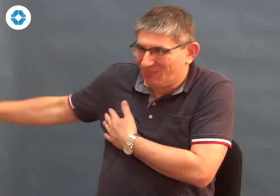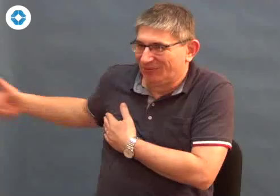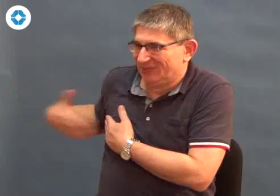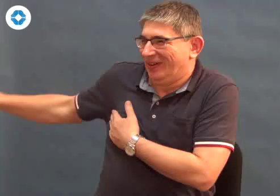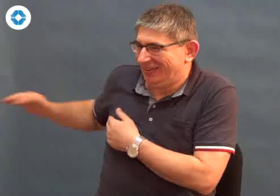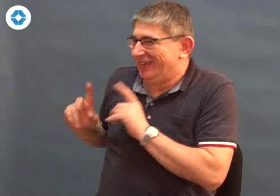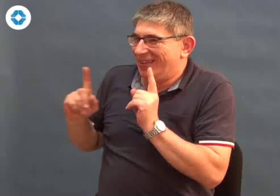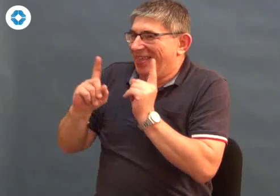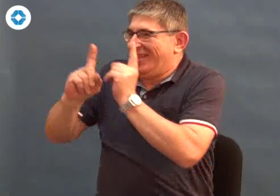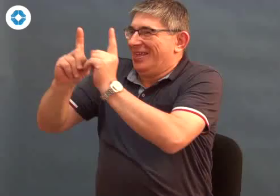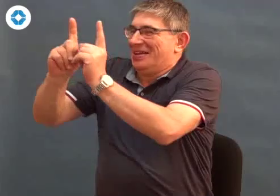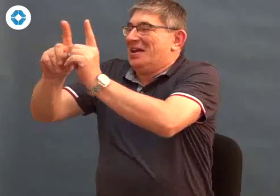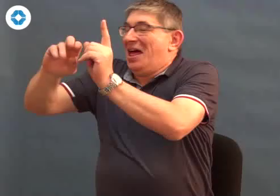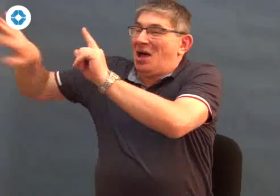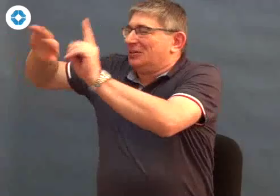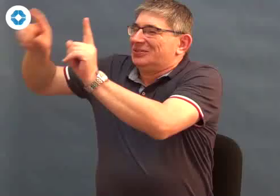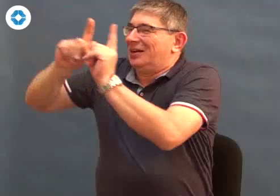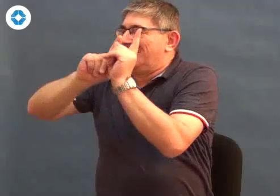Idą w pewnej odległości od siebie, a Chaplin cały czas odgania chłopca.